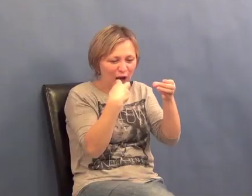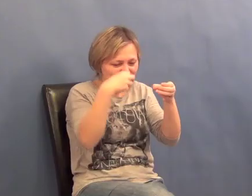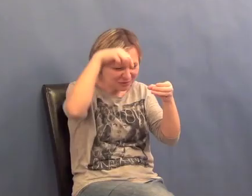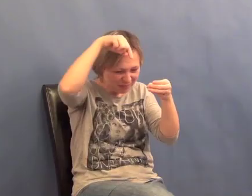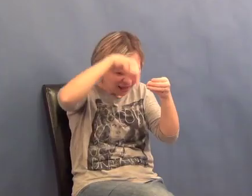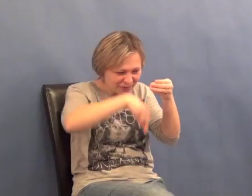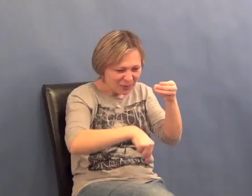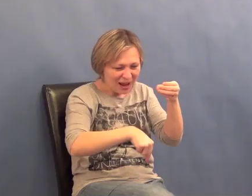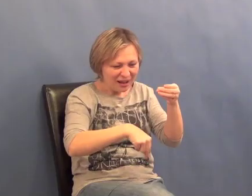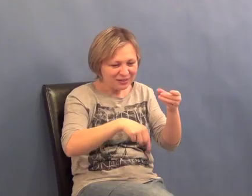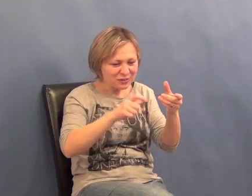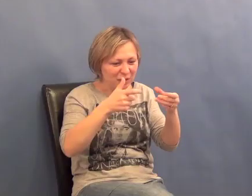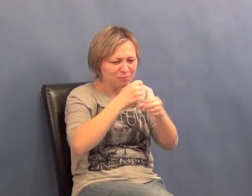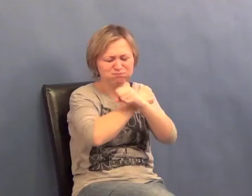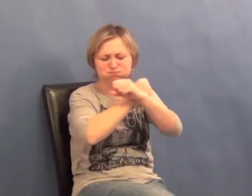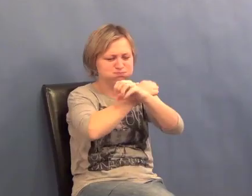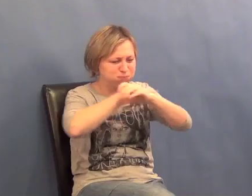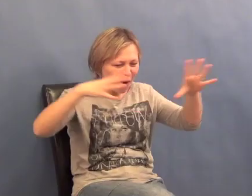Więc kula spada w dół i następuje wybuch.